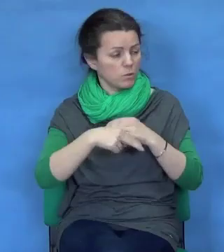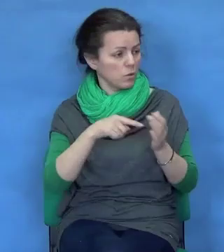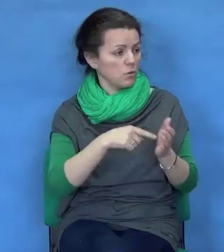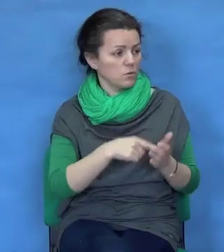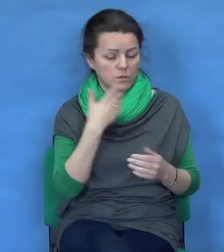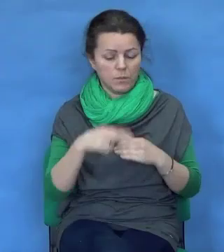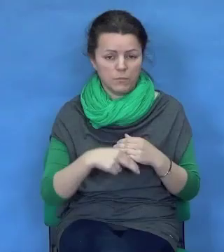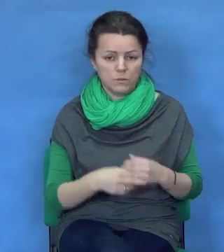O to chodzi, nie ma mostu.